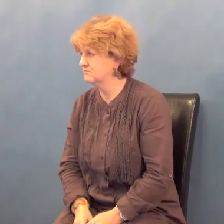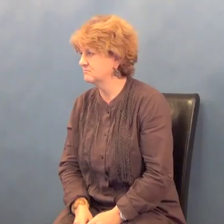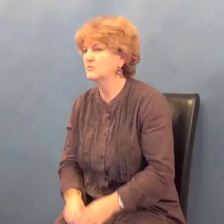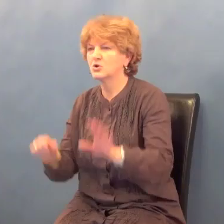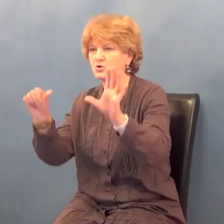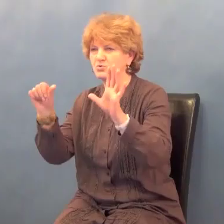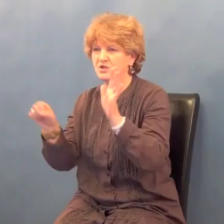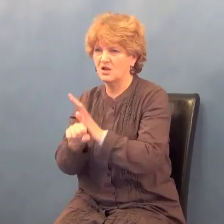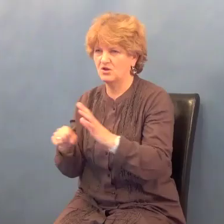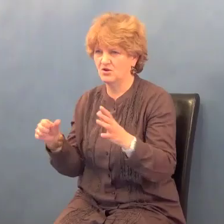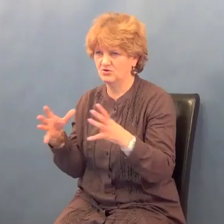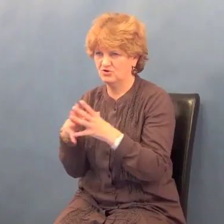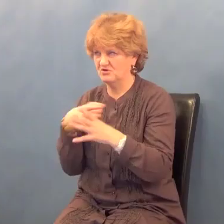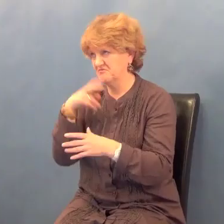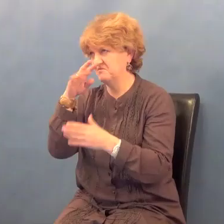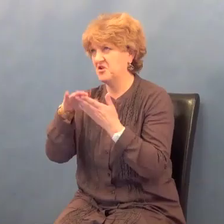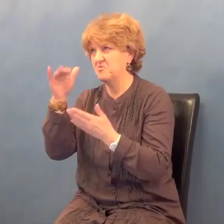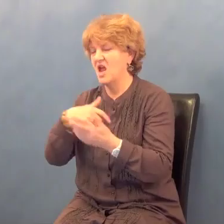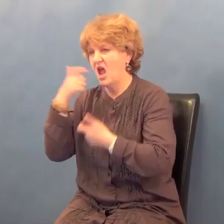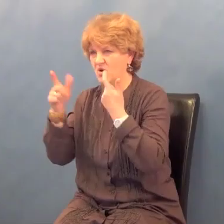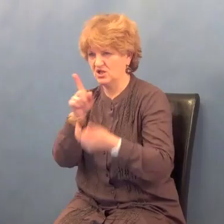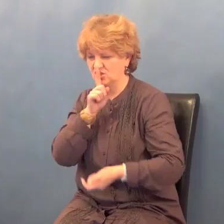Wiem, że od godziny szóstej do godziny dziesiątej nie wolno hałasować w domu.